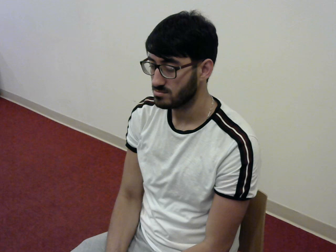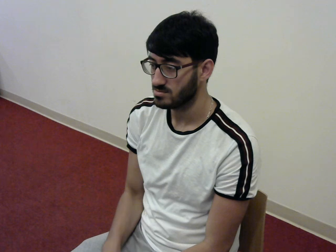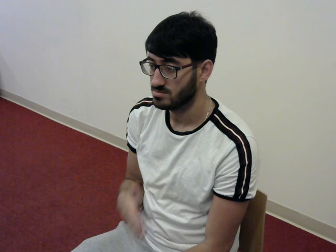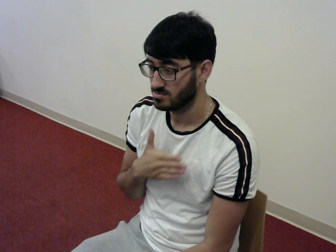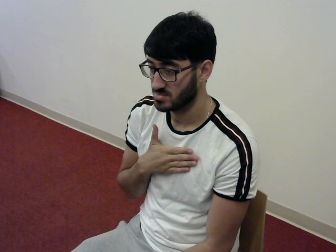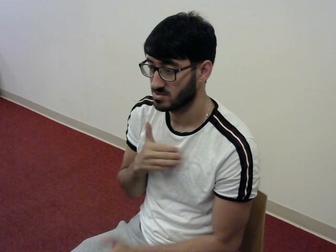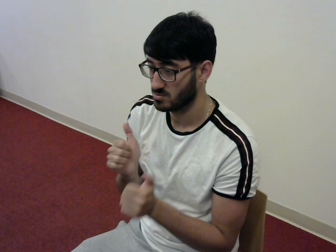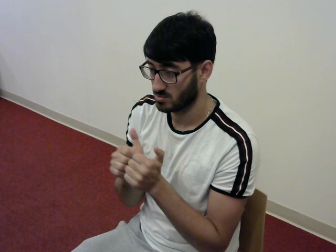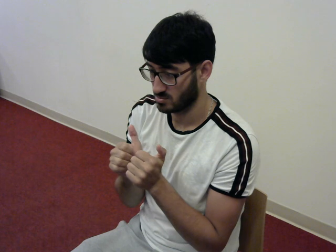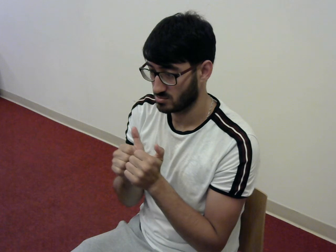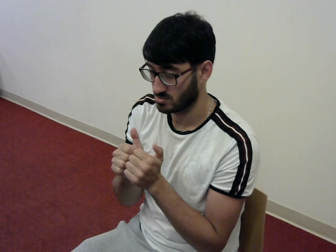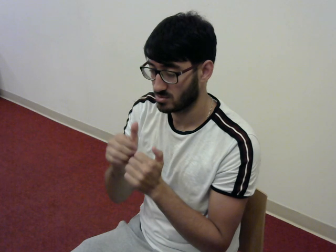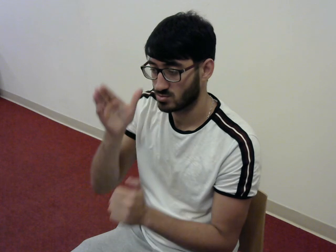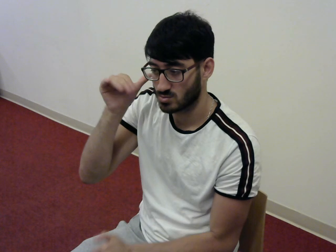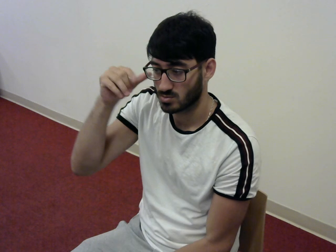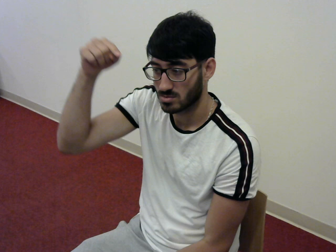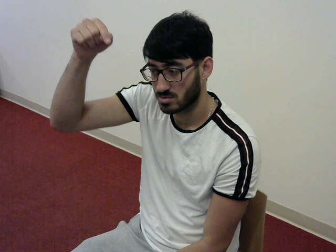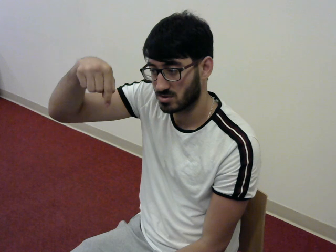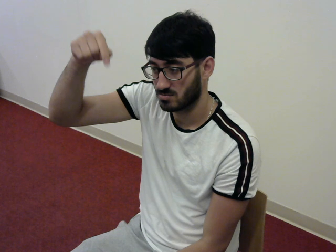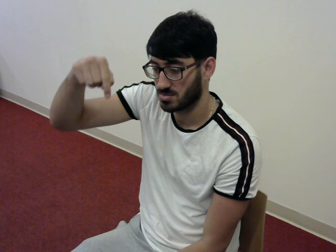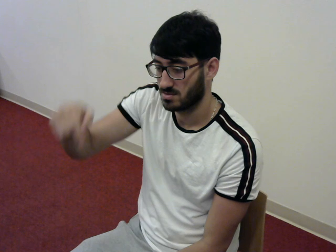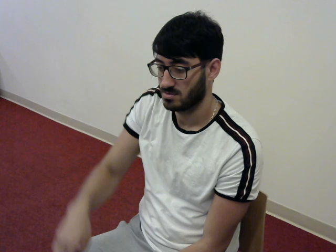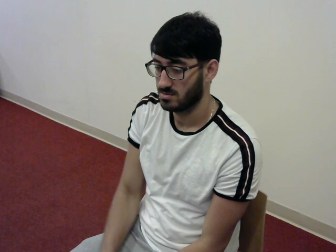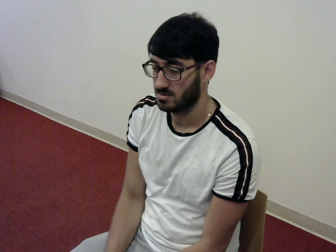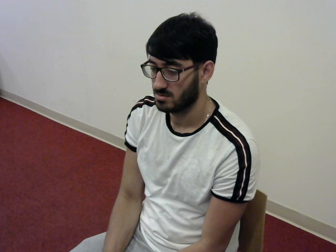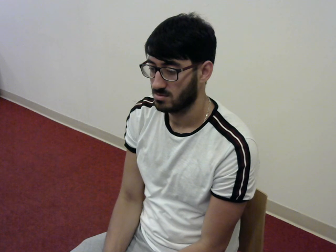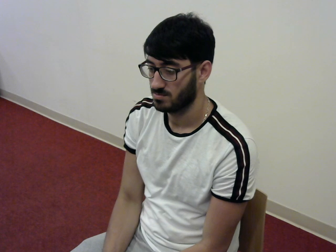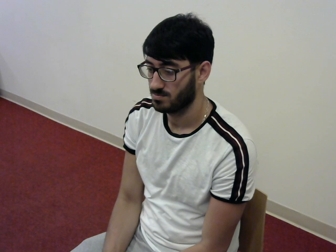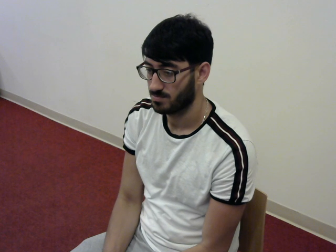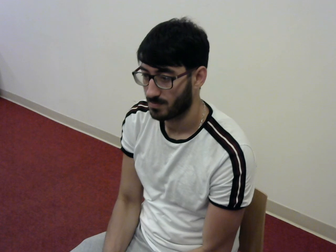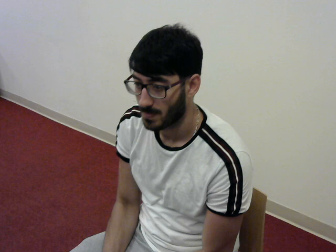Bizə qonşudan su damır